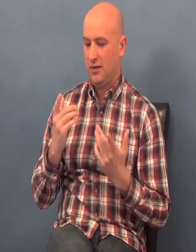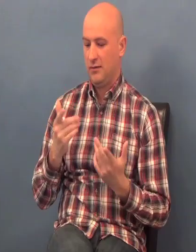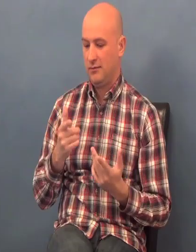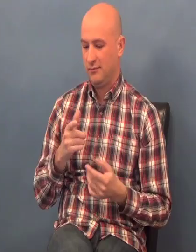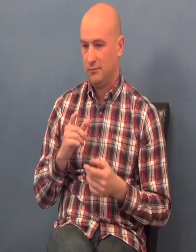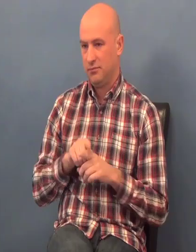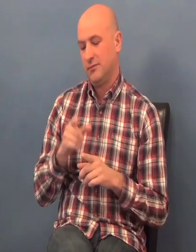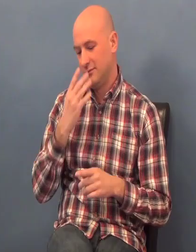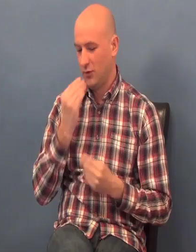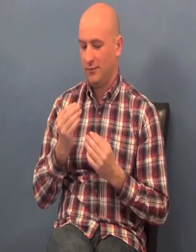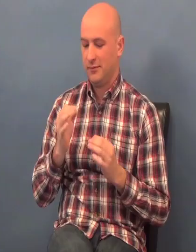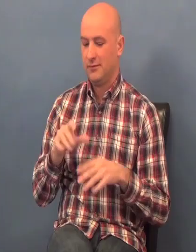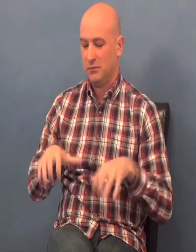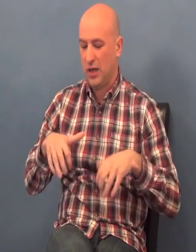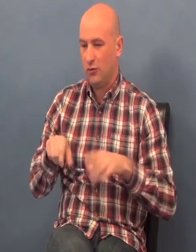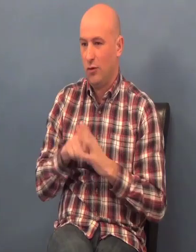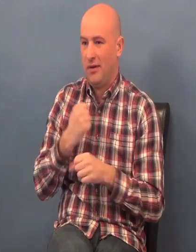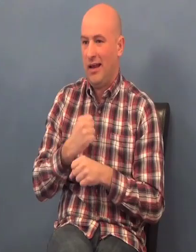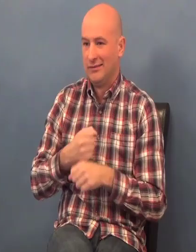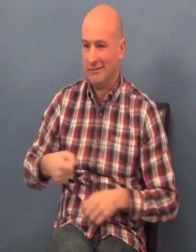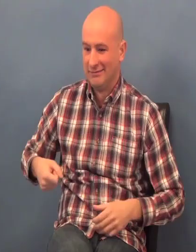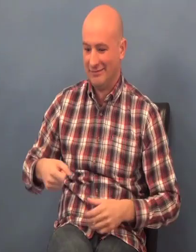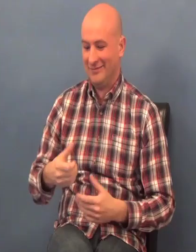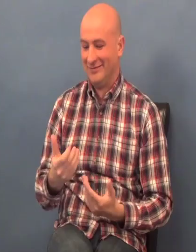Tak to wygląda, jakby śpieszył się do pracy z torbą w ręku.